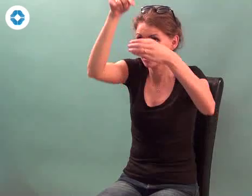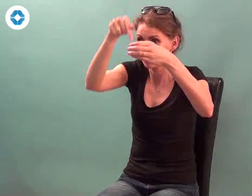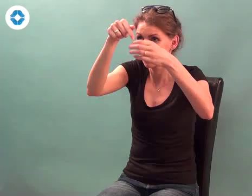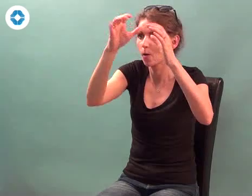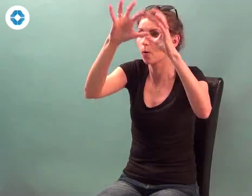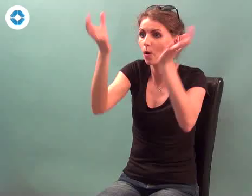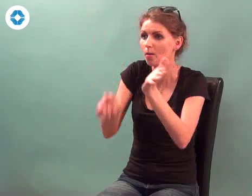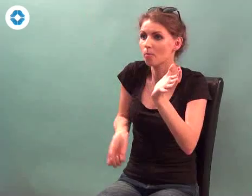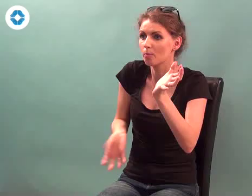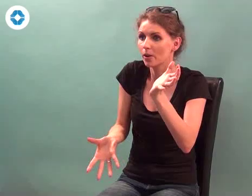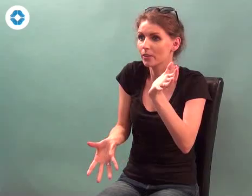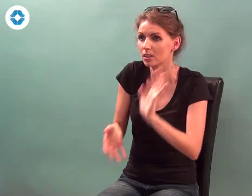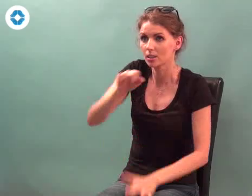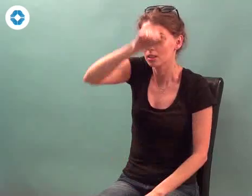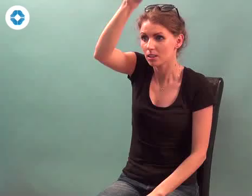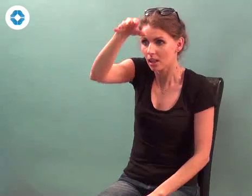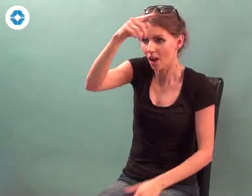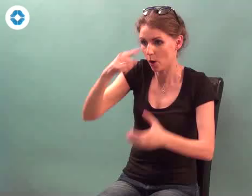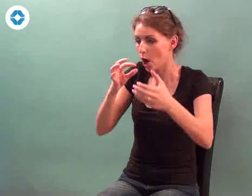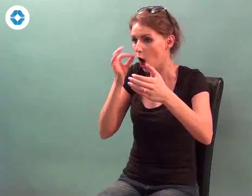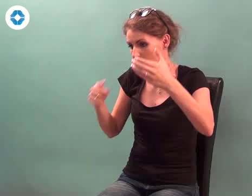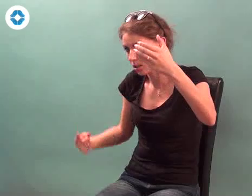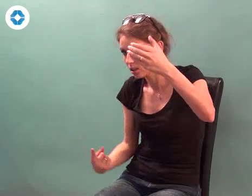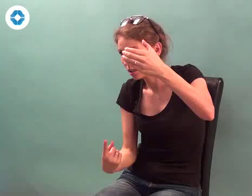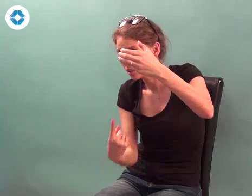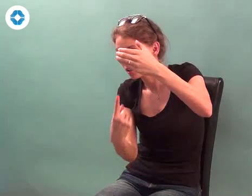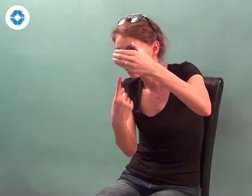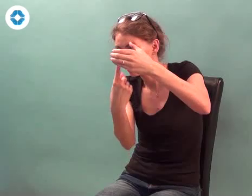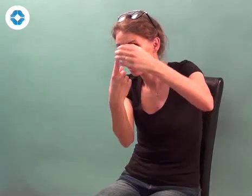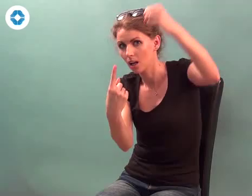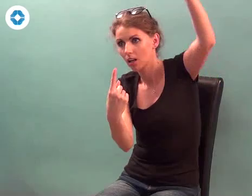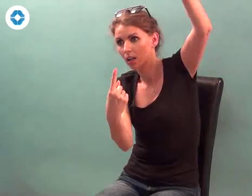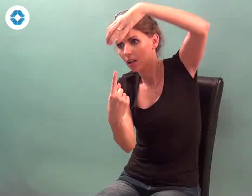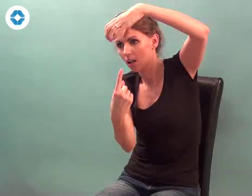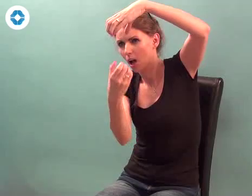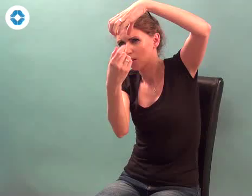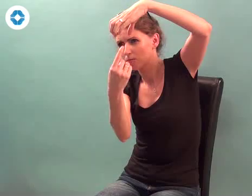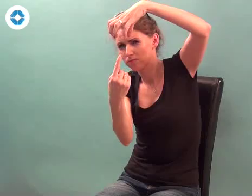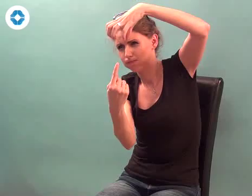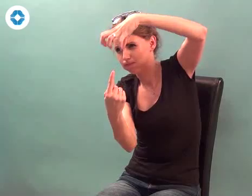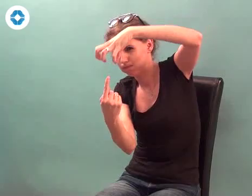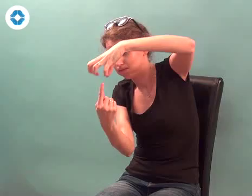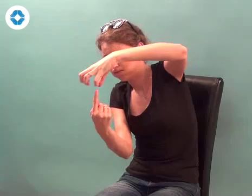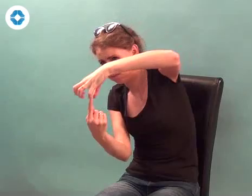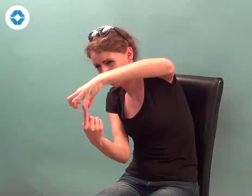Kula do bowlingu spada na dół rynny, a kot wspina się tam do góry.